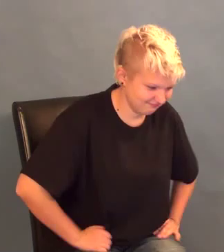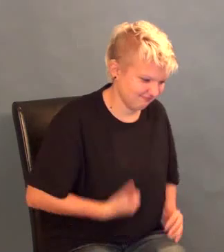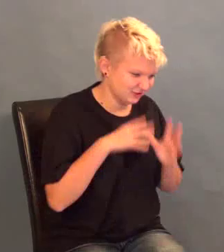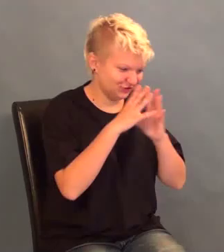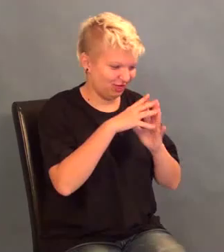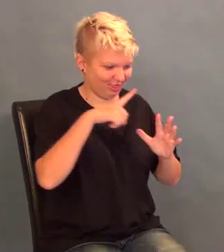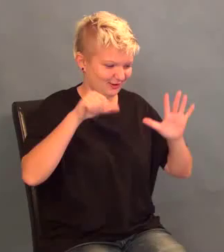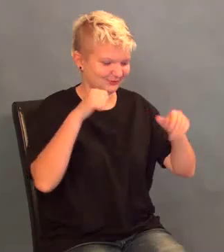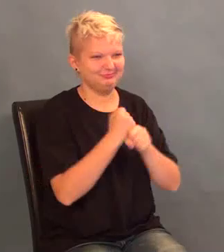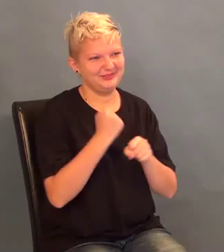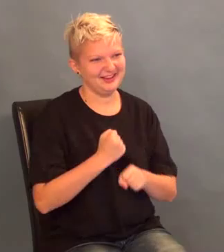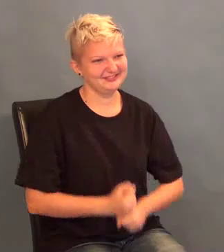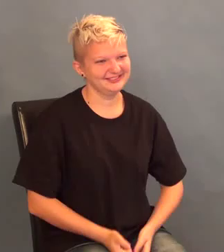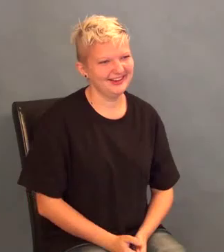Ja od dziesiątej do szóstej pracuję.